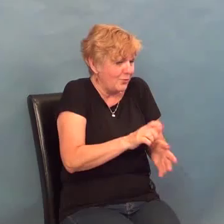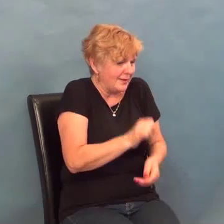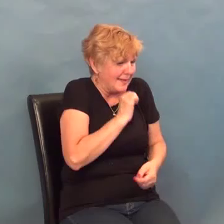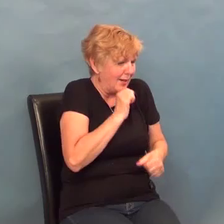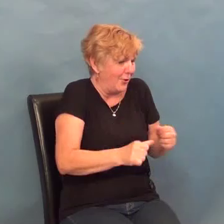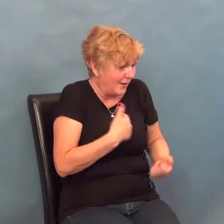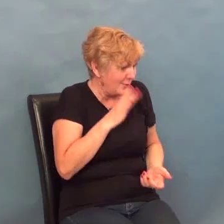Ja tak samo mówiłam.